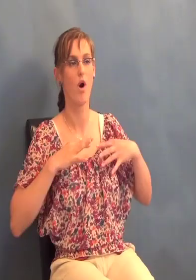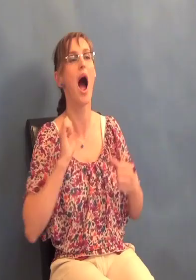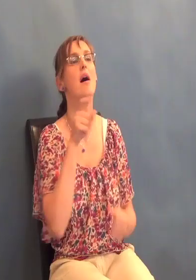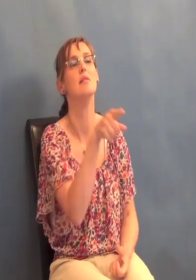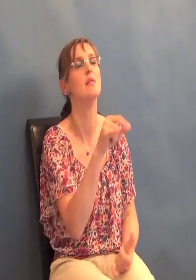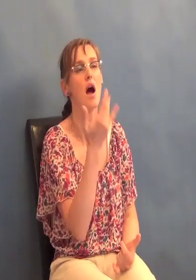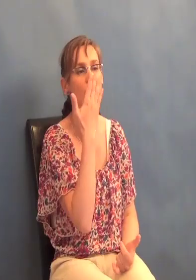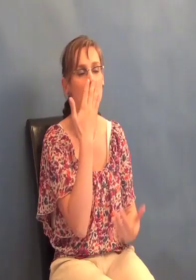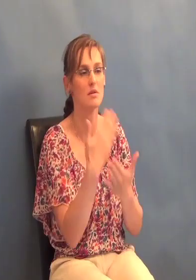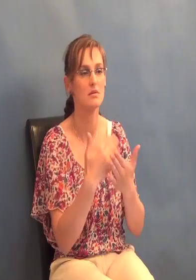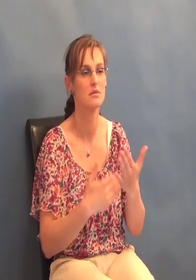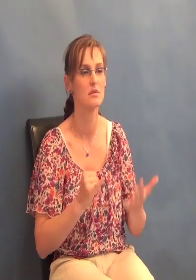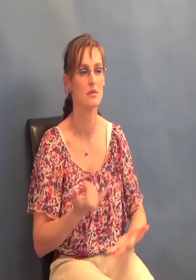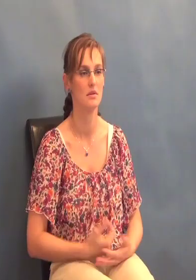A ty, jaki masz plan?